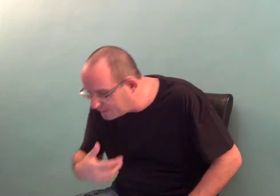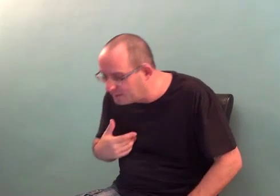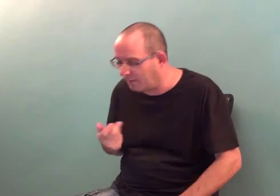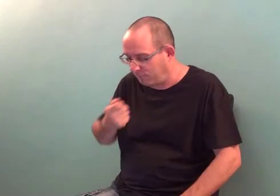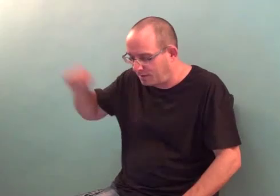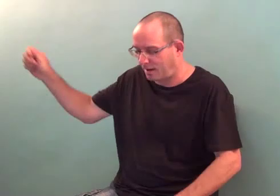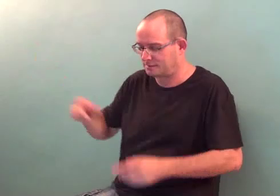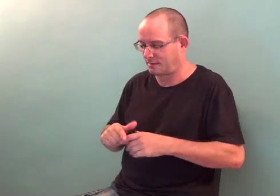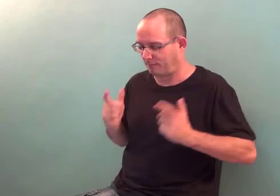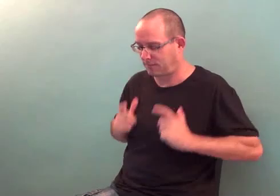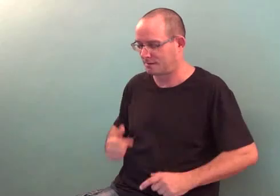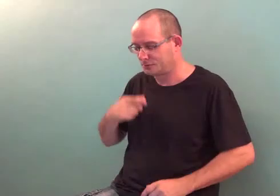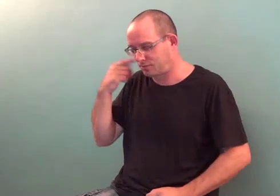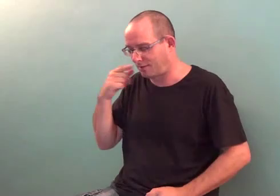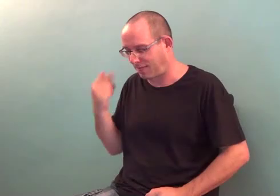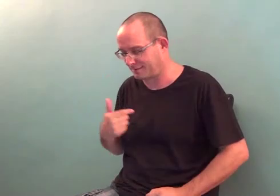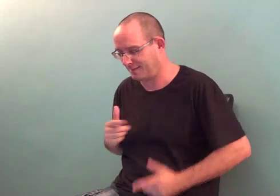Wyjeżdżam na wieś do dziadka.